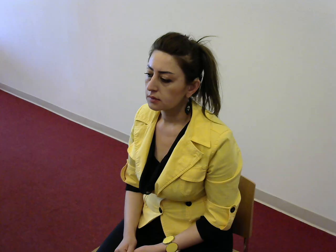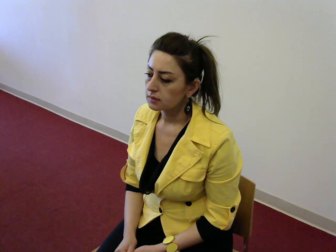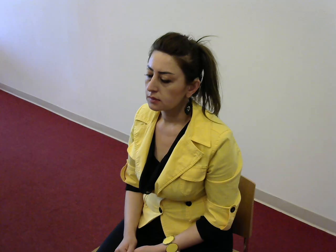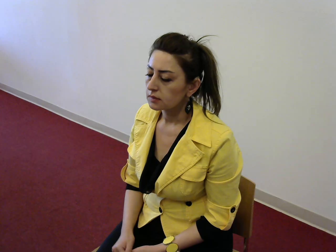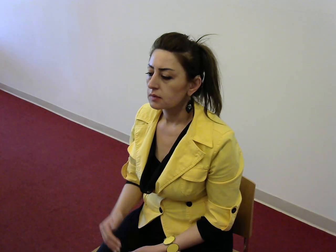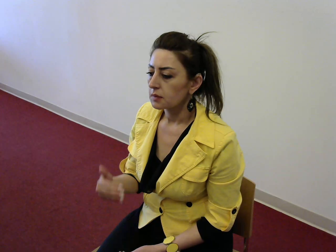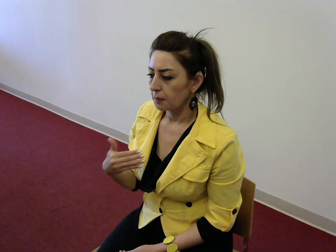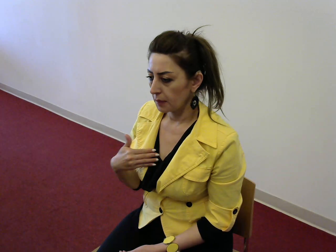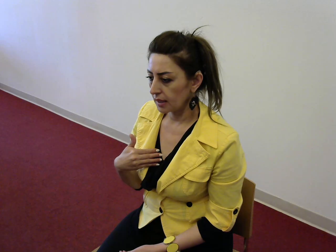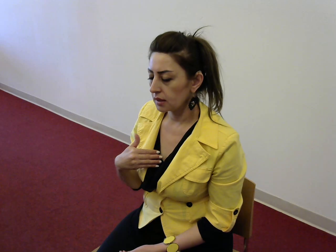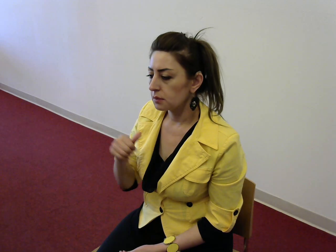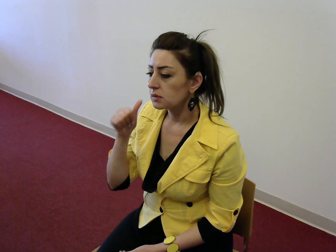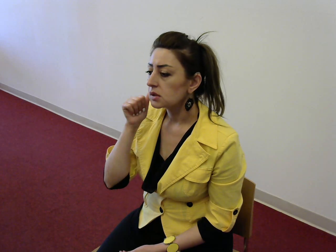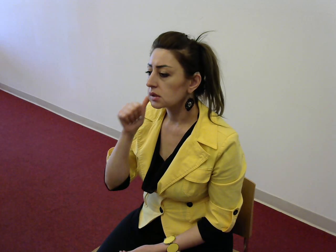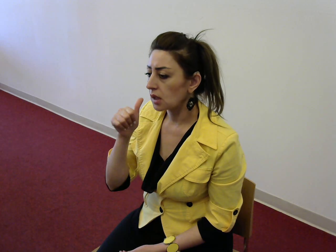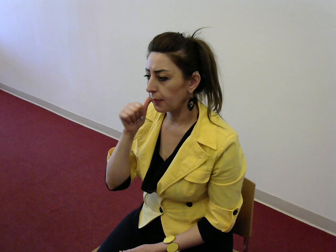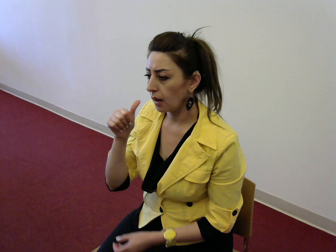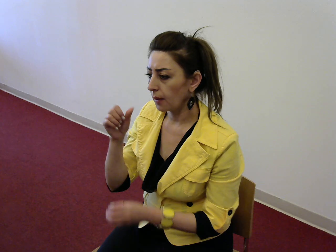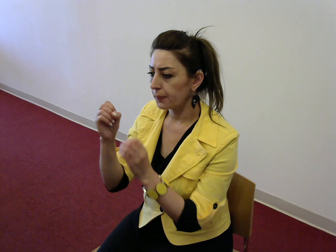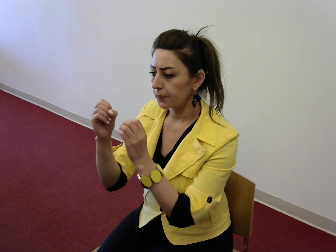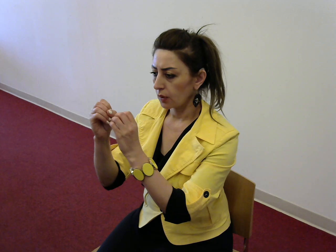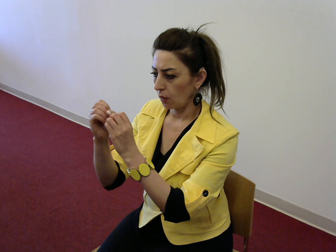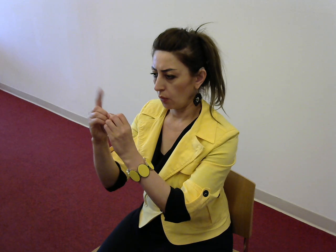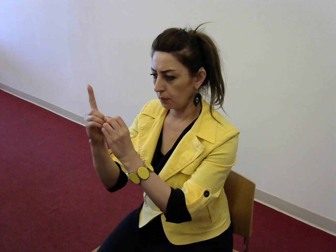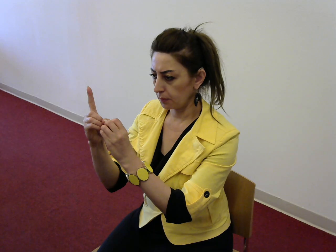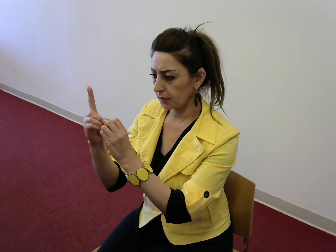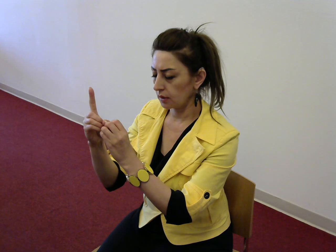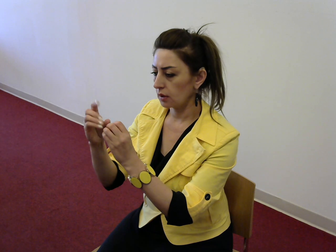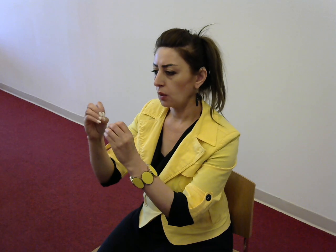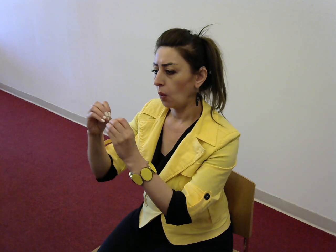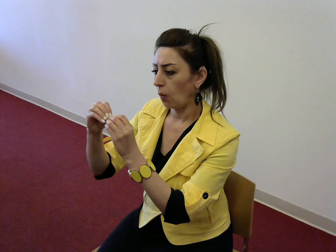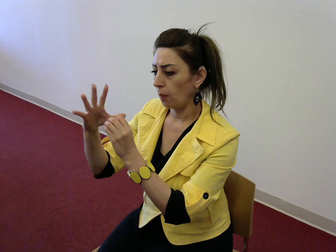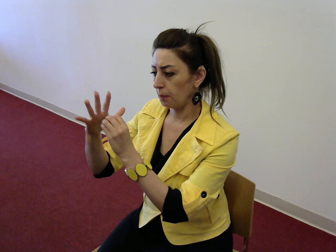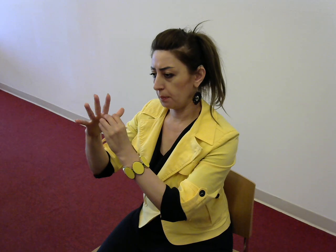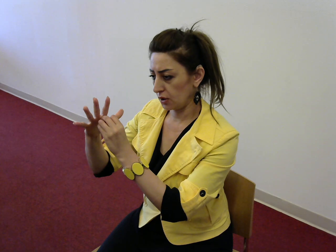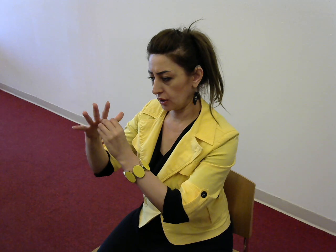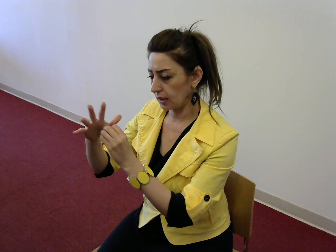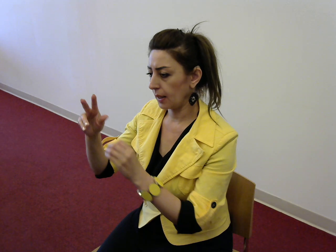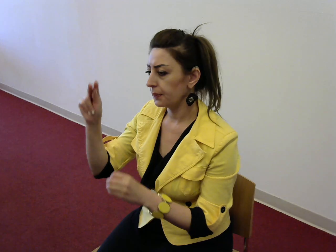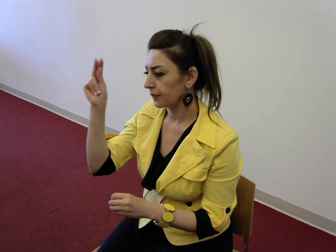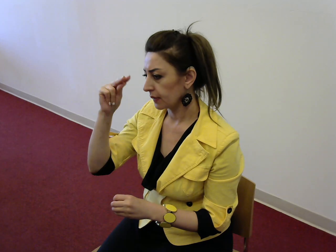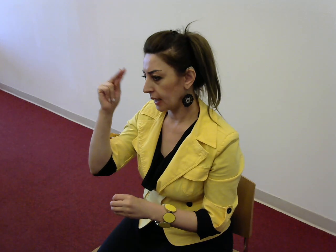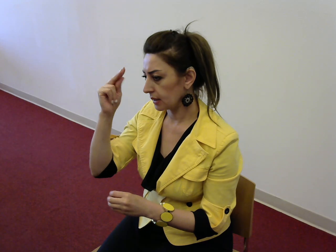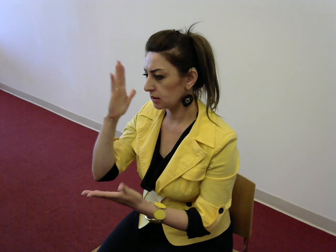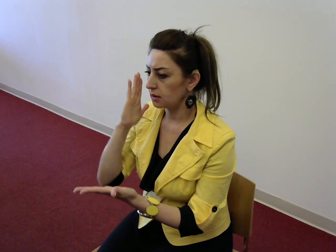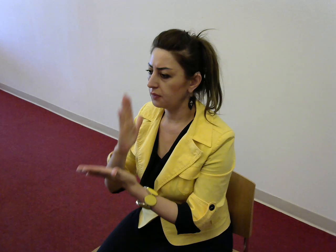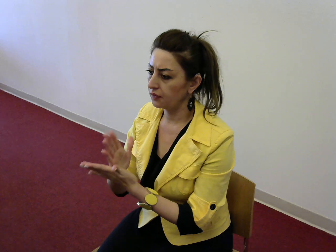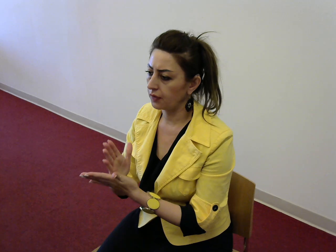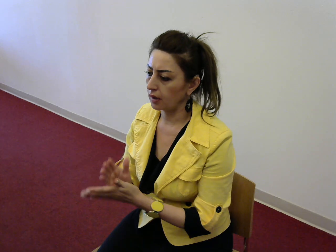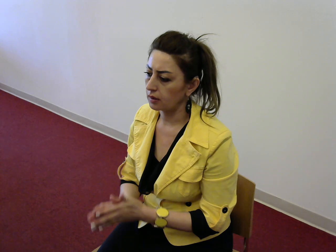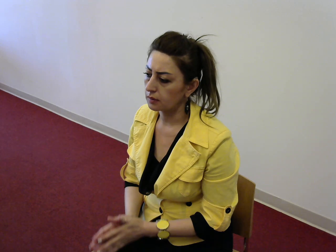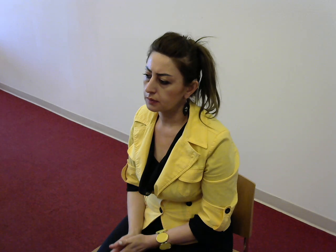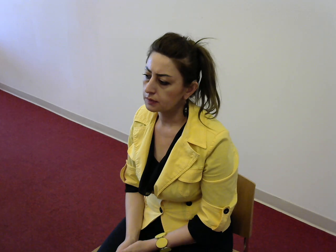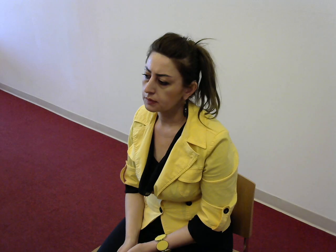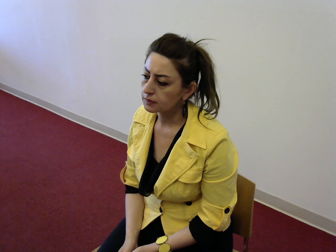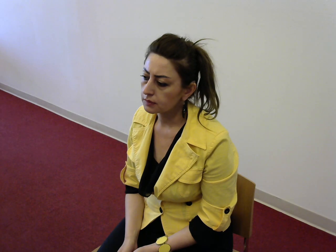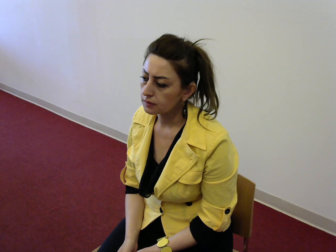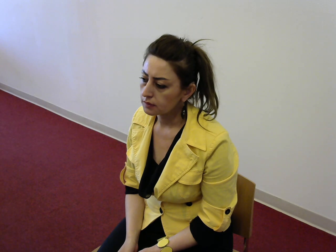Mənim sabah 11:15-də dərsim var